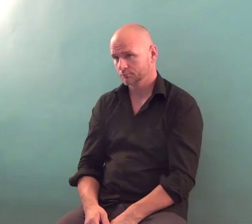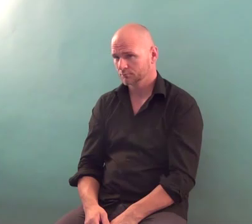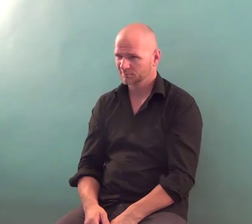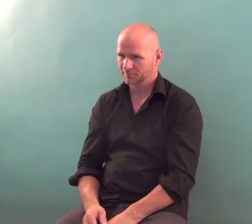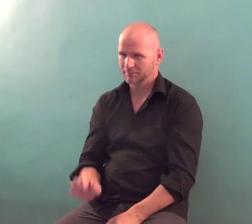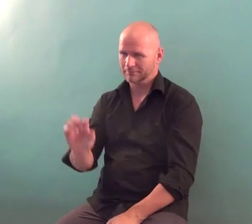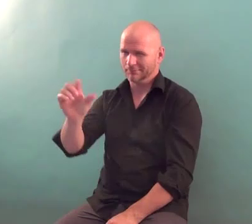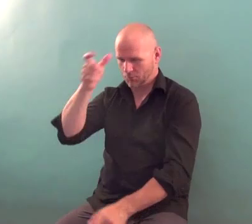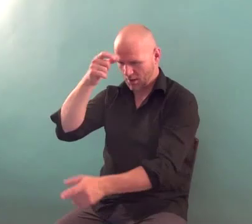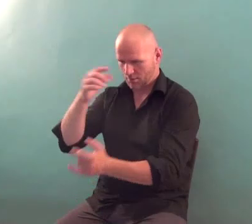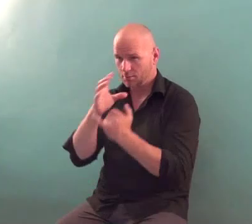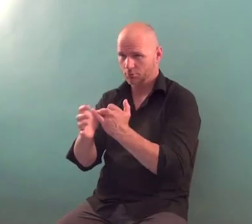Człowiek jest mały, grubo.